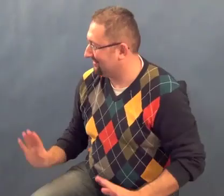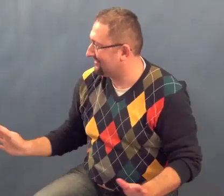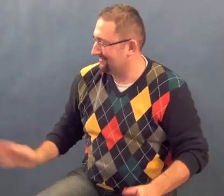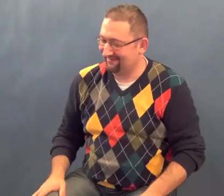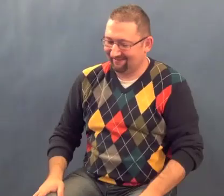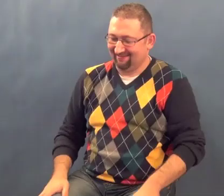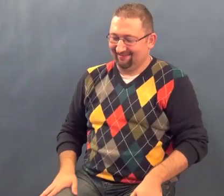Już.